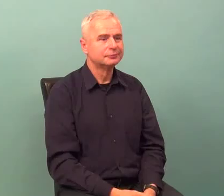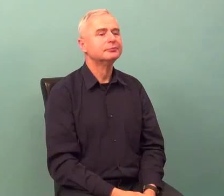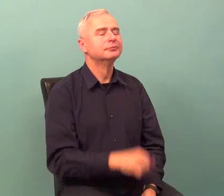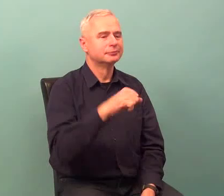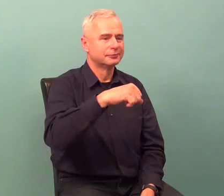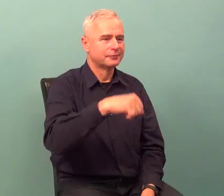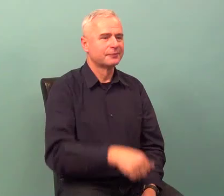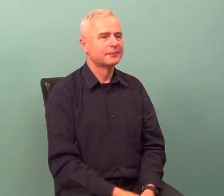Tak.